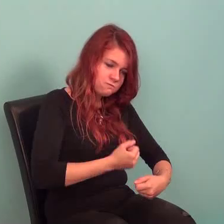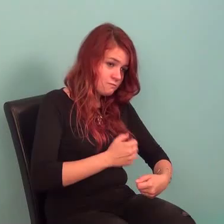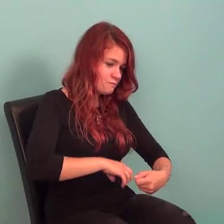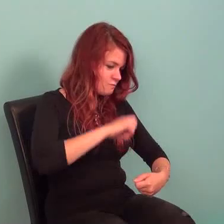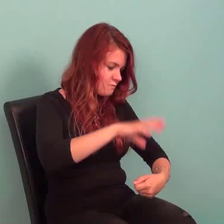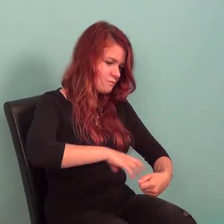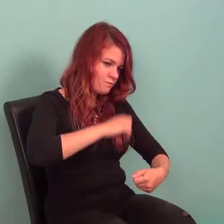Wyjmuje z kieszeni i odkłada.